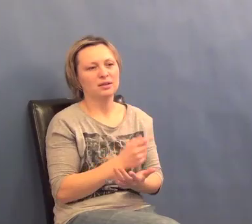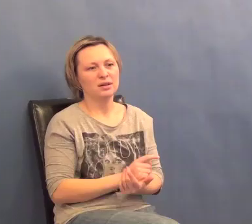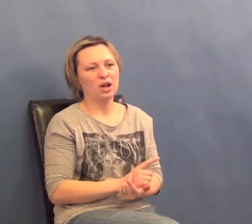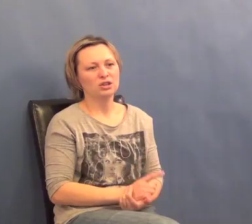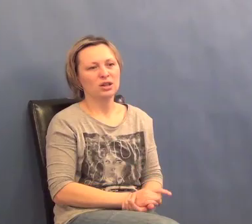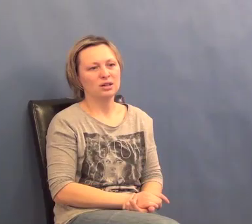Ostrożnie.